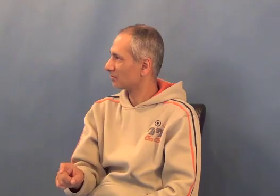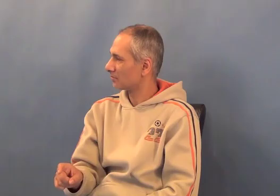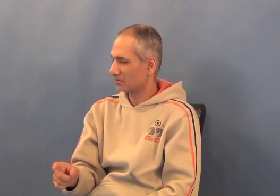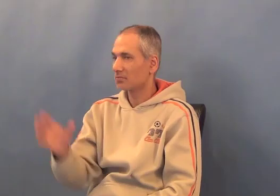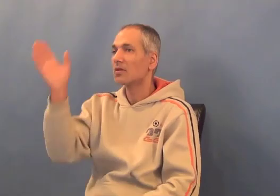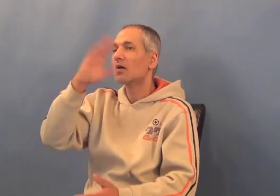Powietrze.